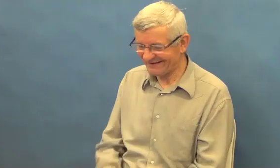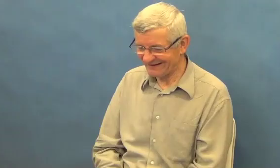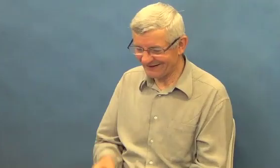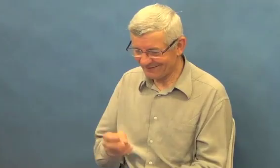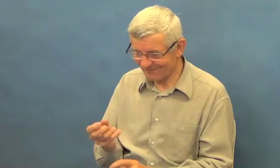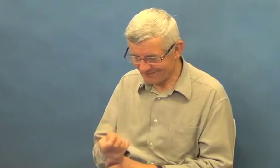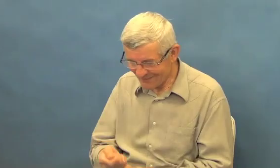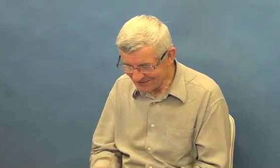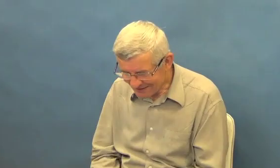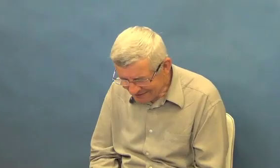Straż pożarna.